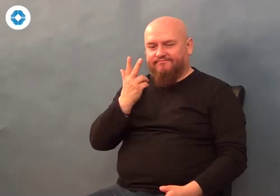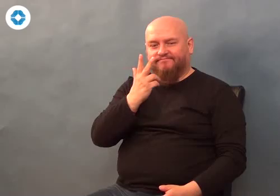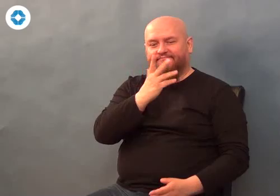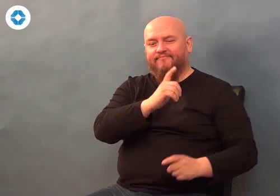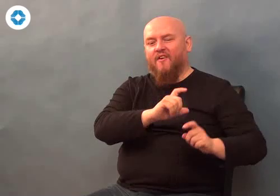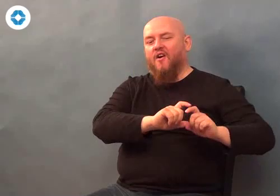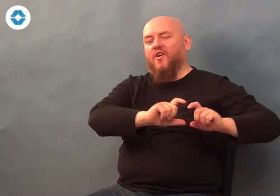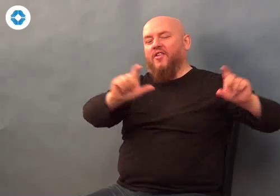Koniec.